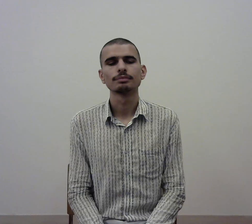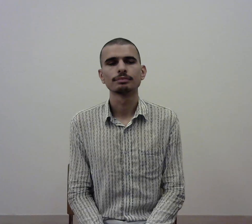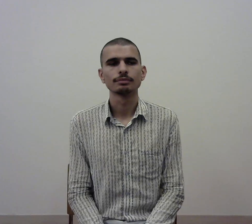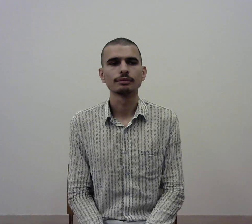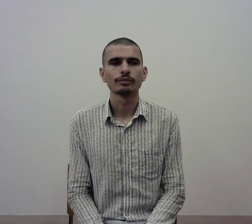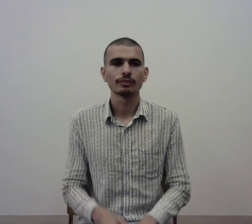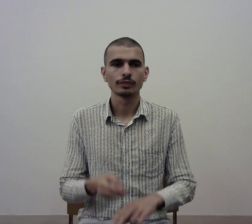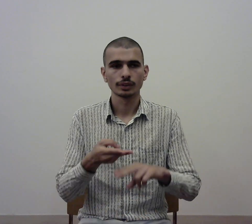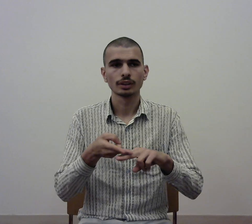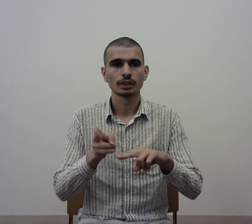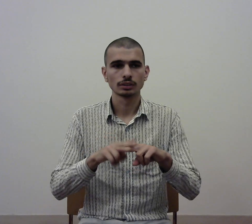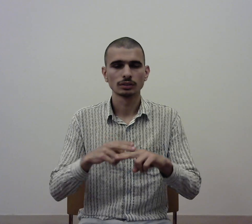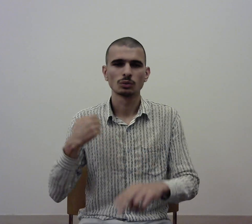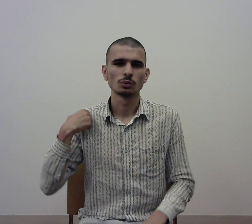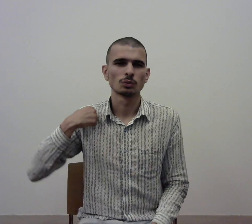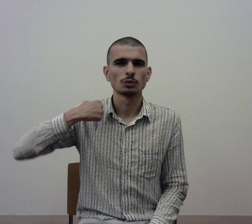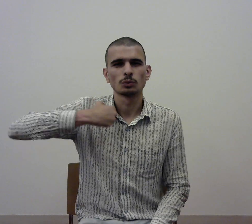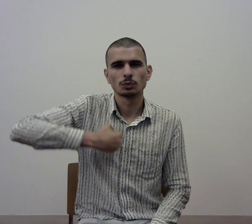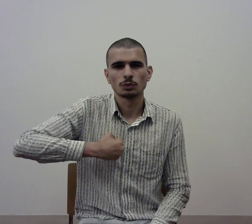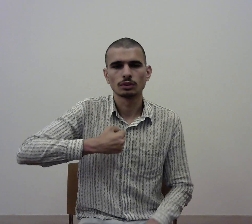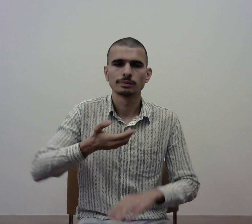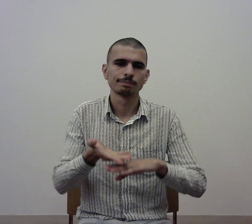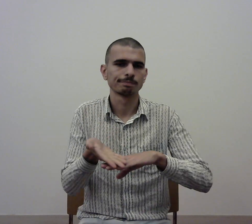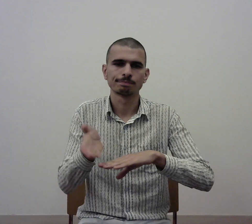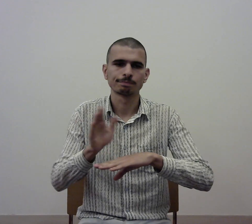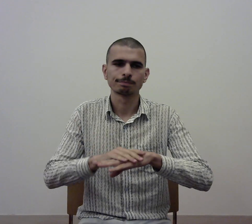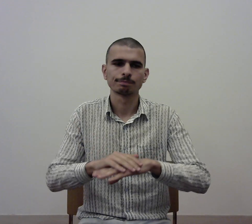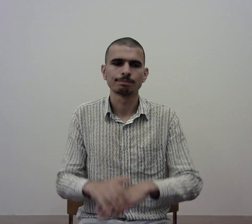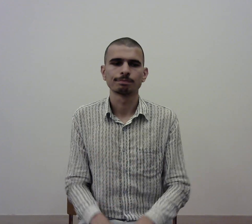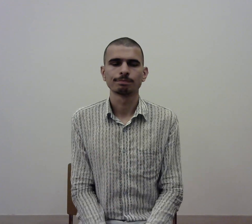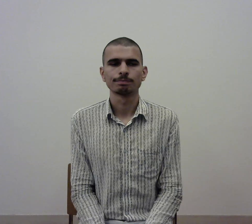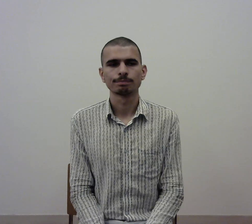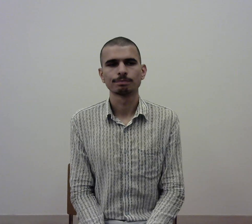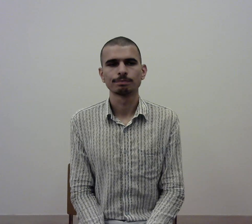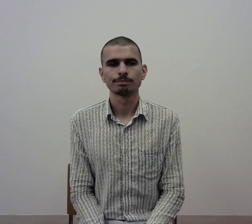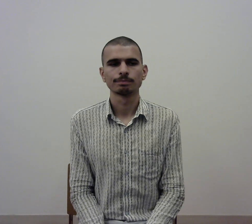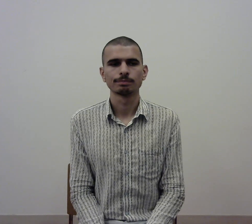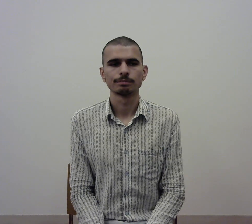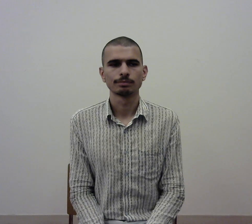Bu çanta ağırdır